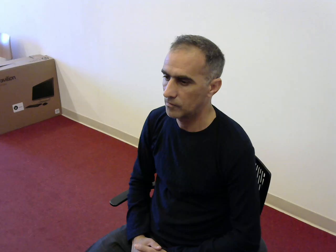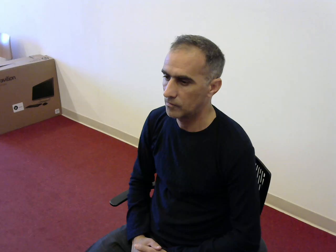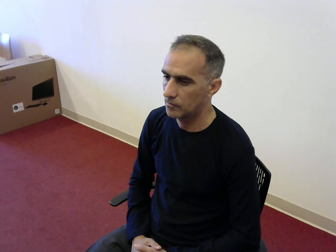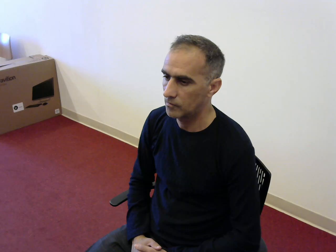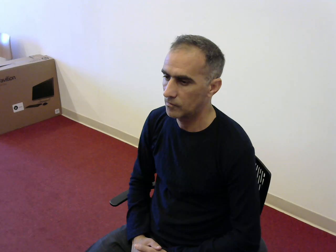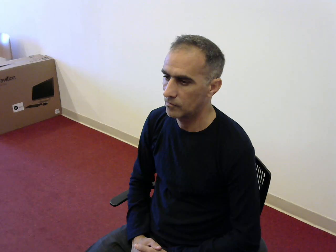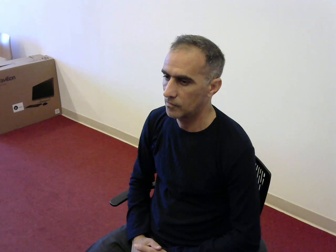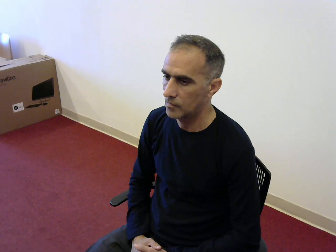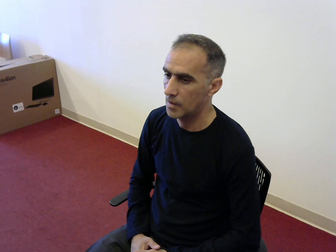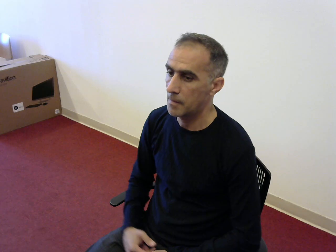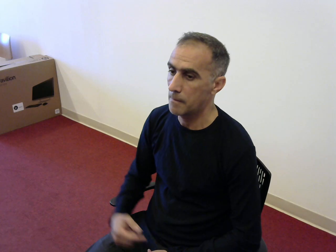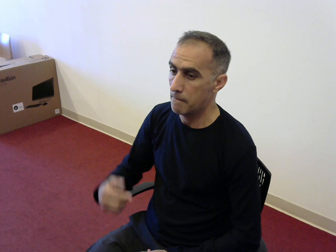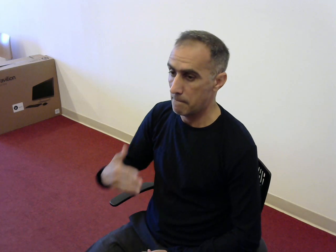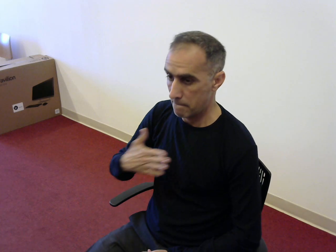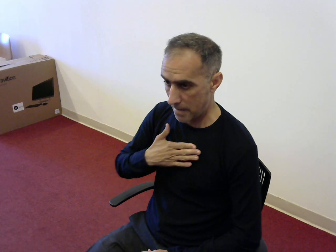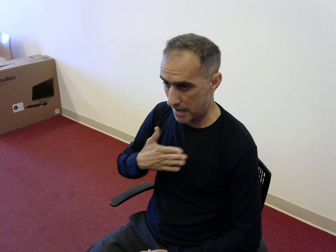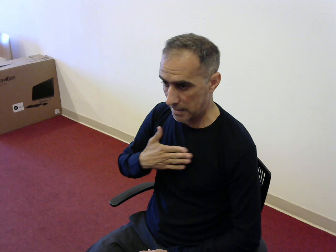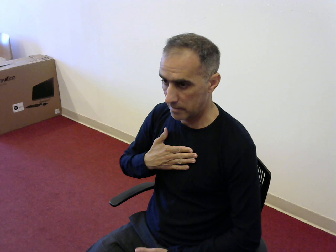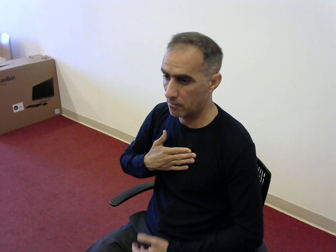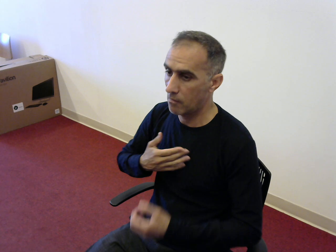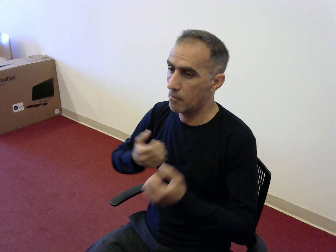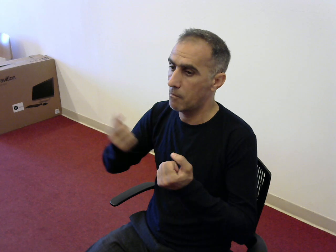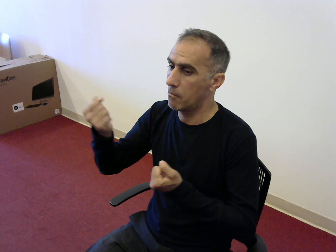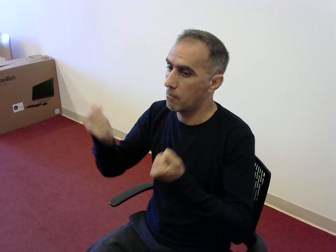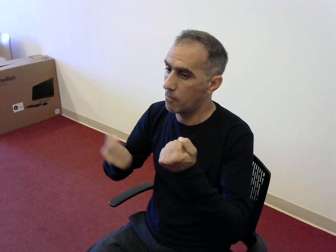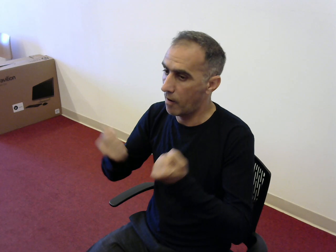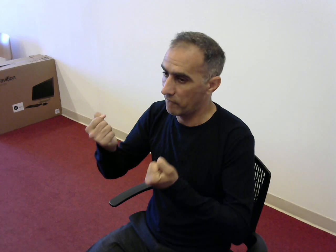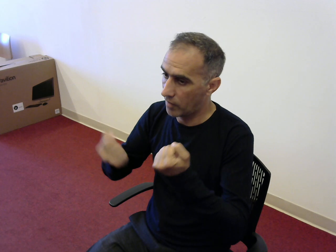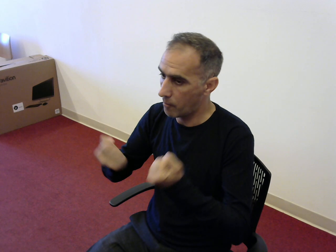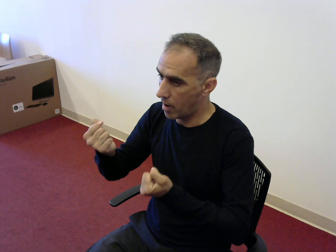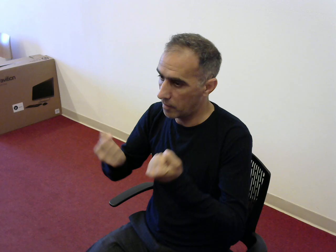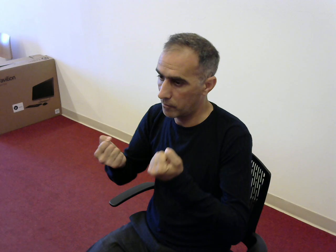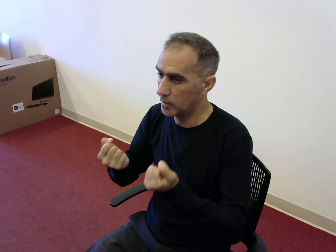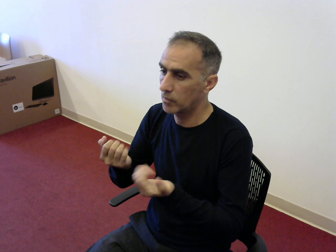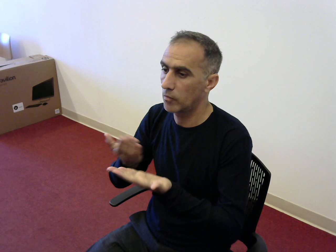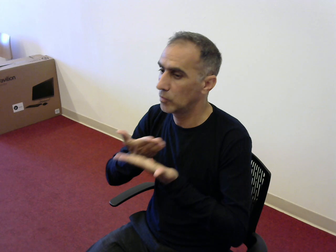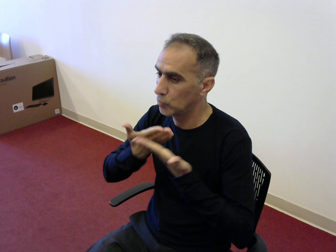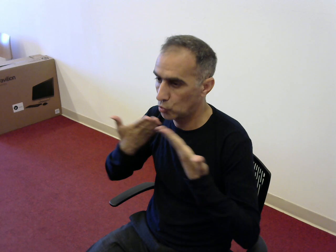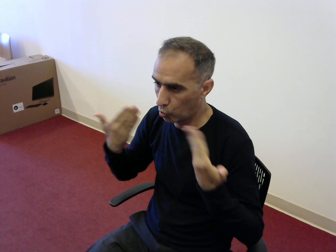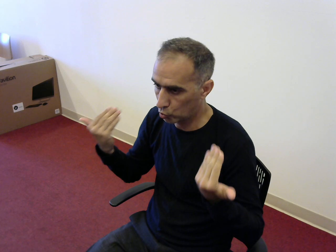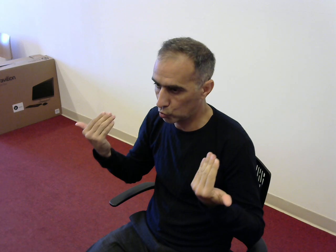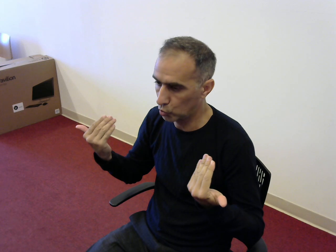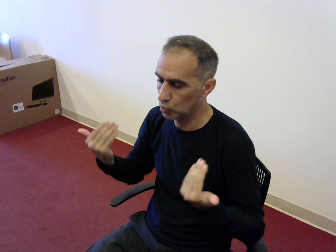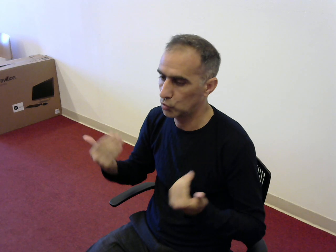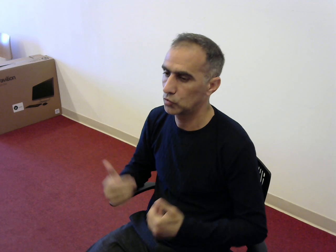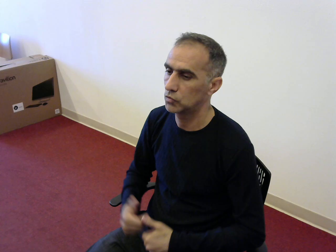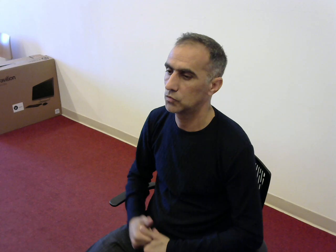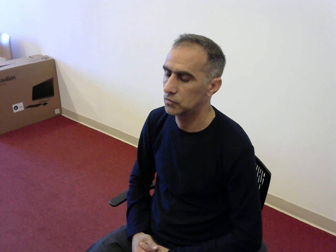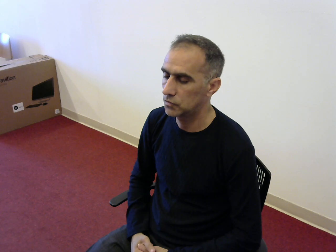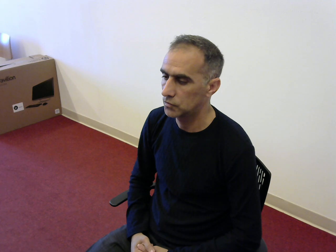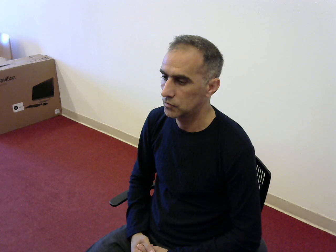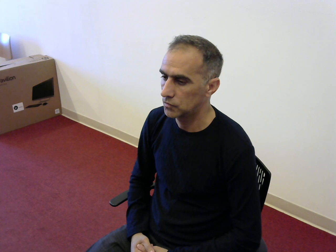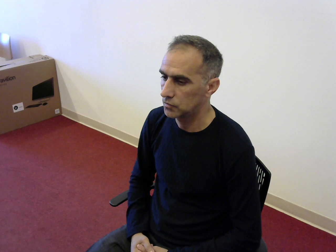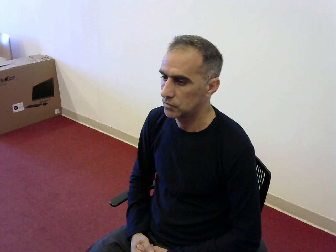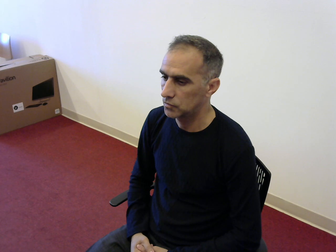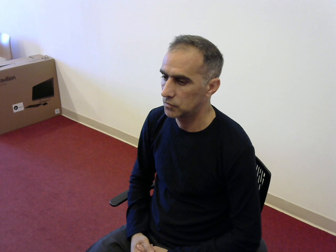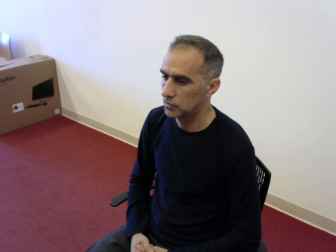Mənim avtomobilim yoxdur